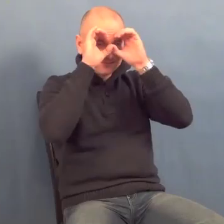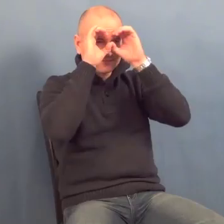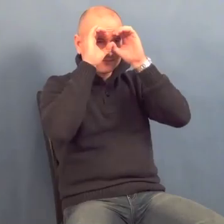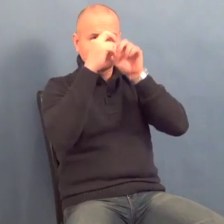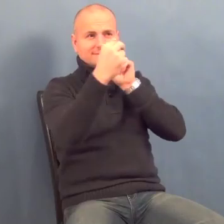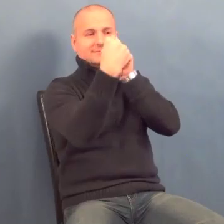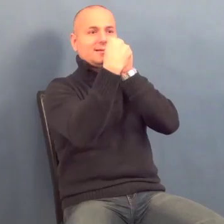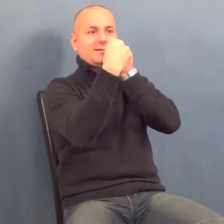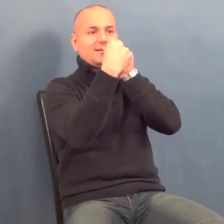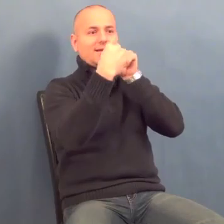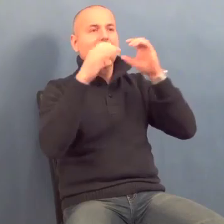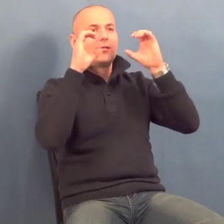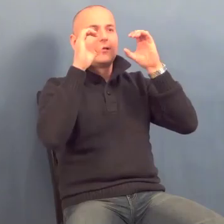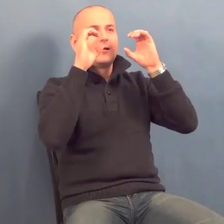Patrzą na siebie przez lornetki, są zadziwieni.